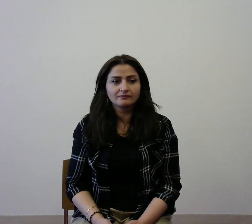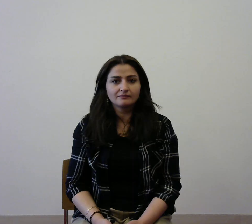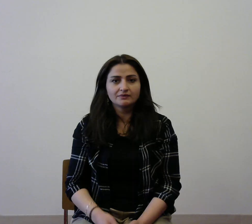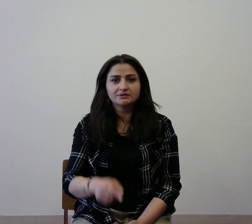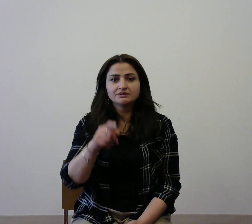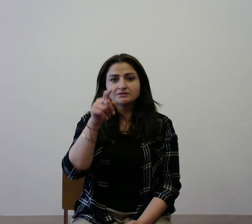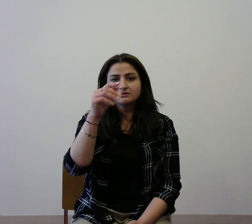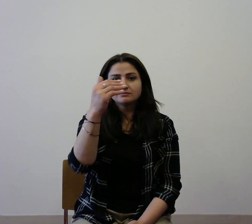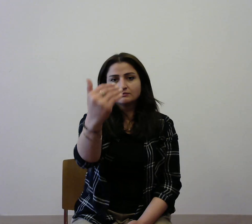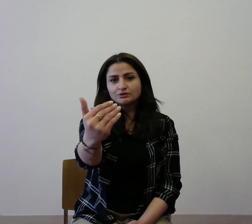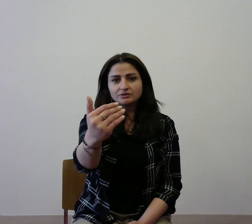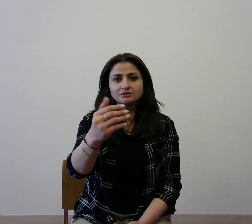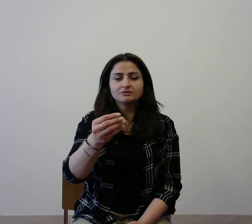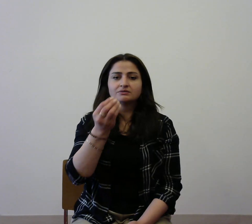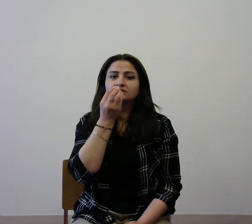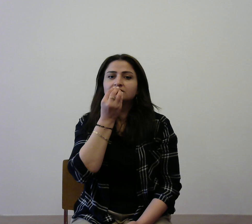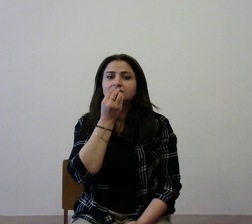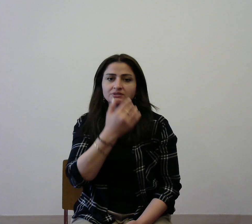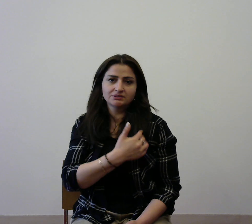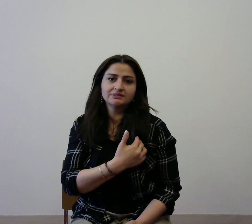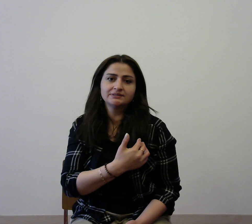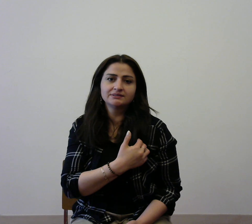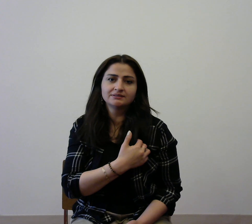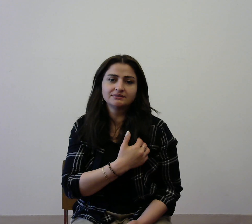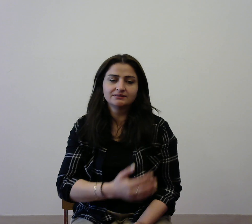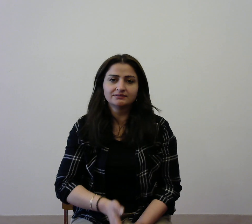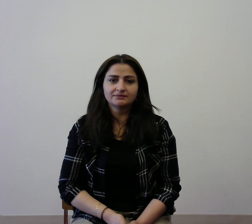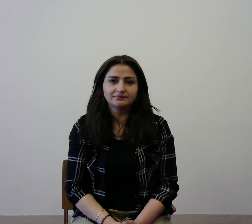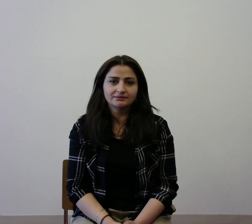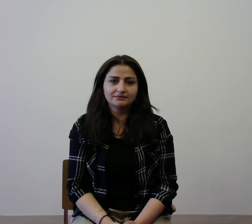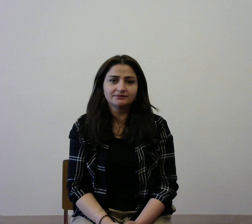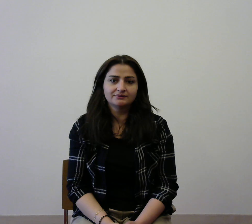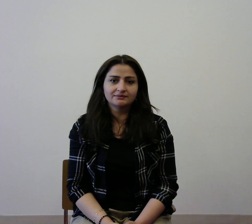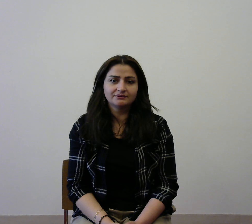Siz yemək istəyirsiniz?